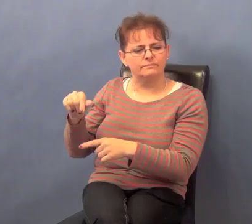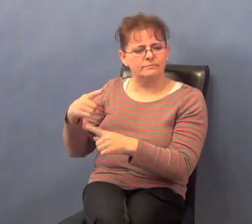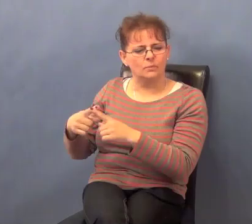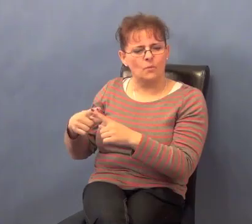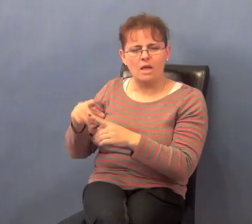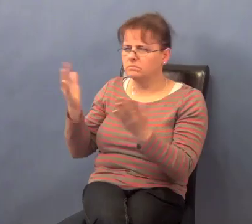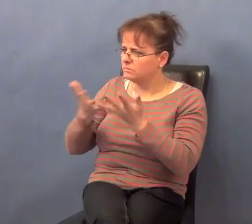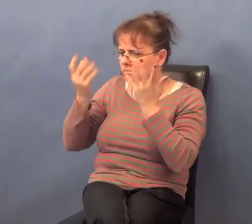Dux...